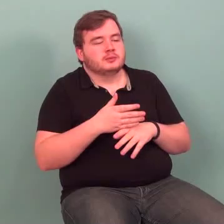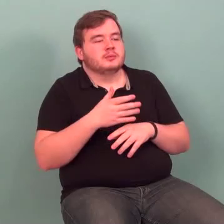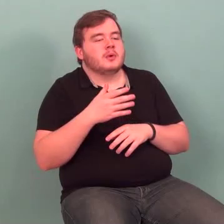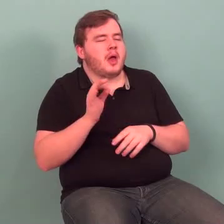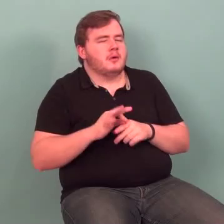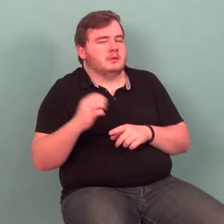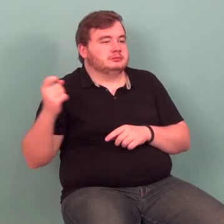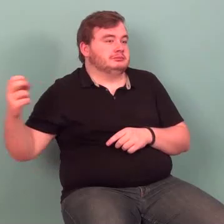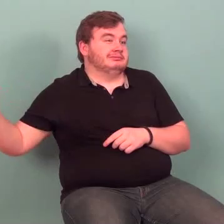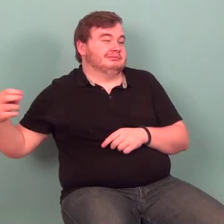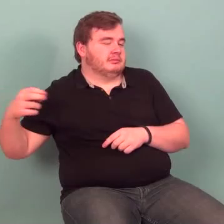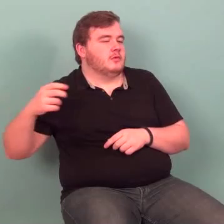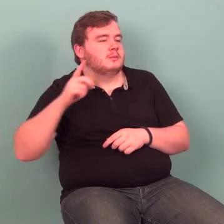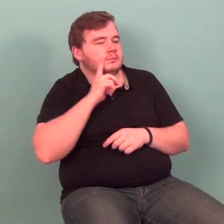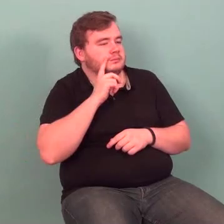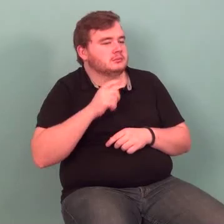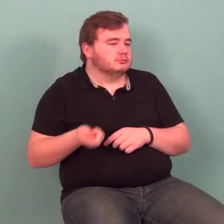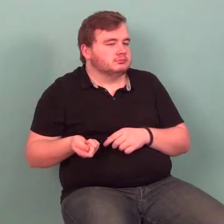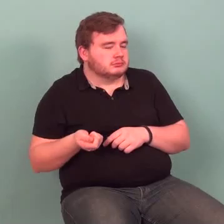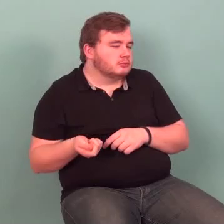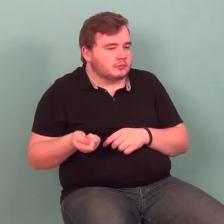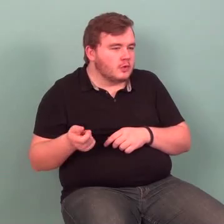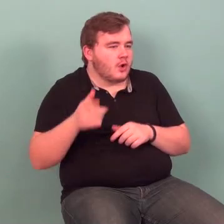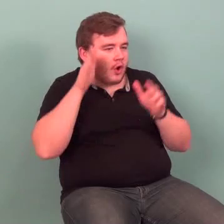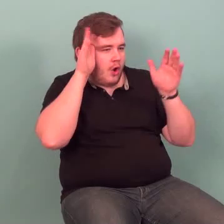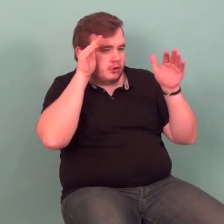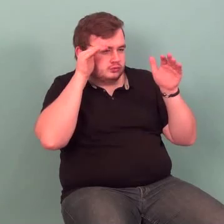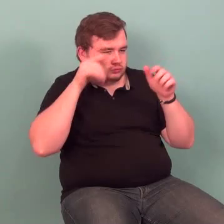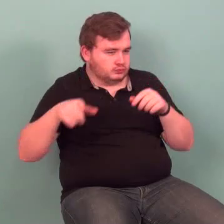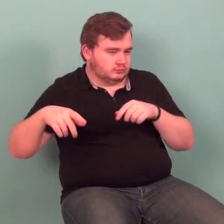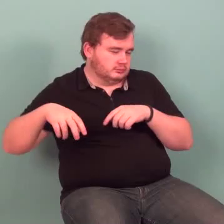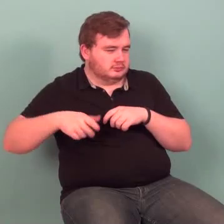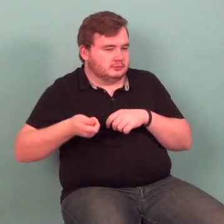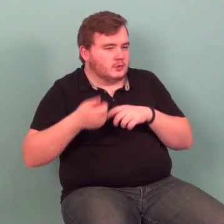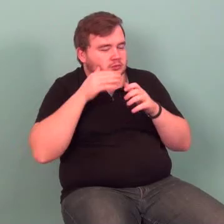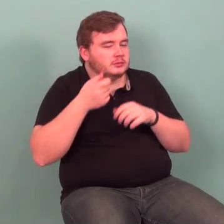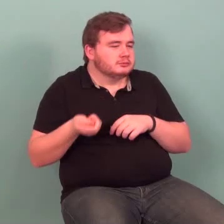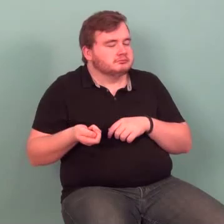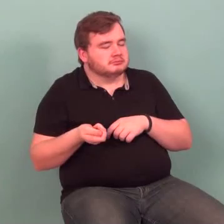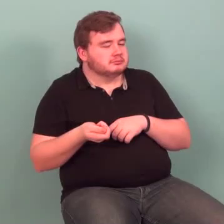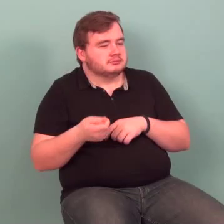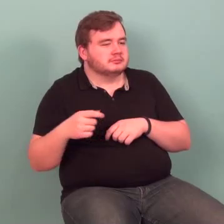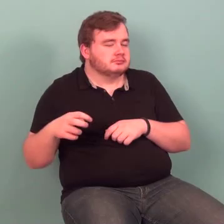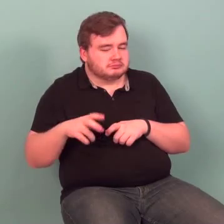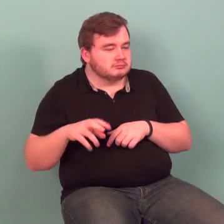Akurat przechodzi mężczyzna ciągnący osła na sznurku.